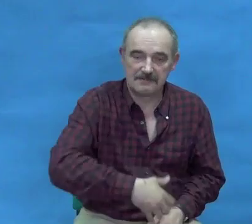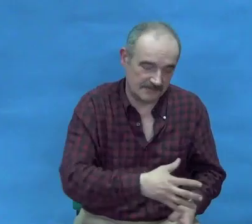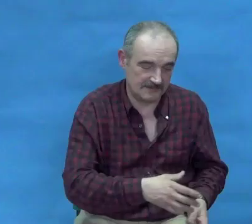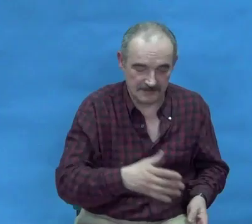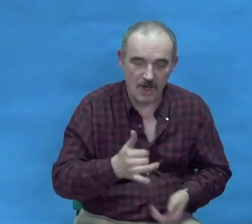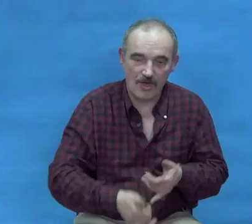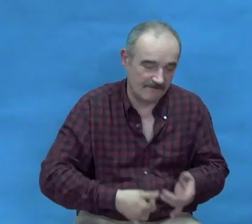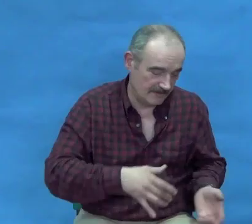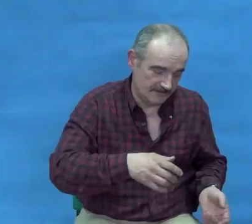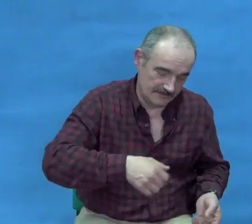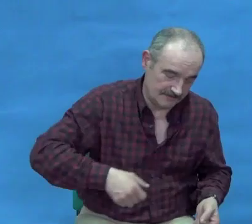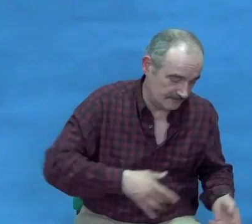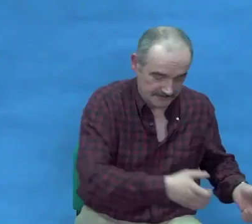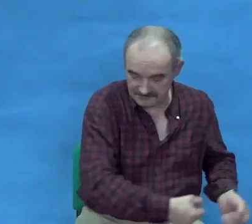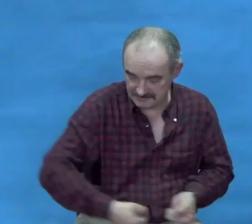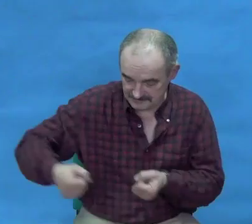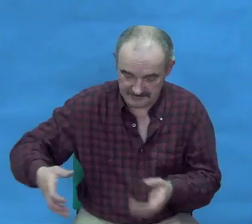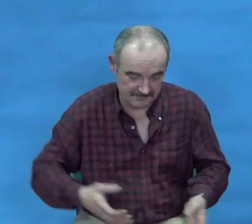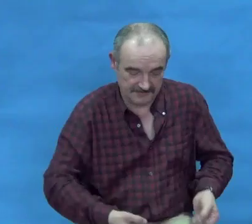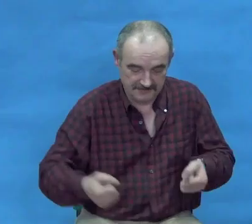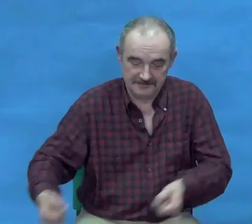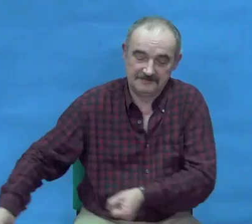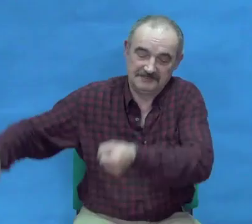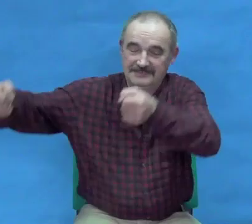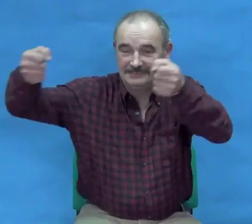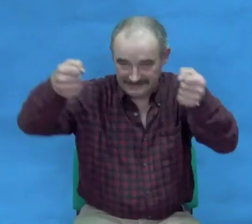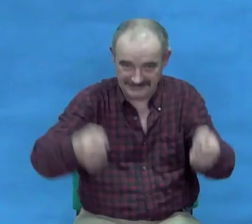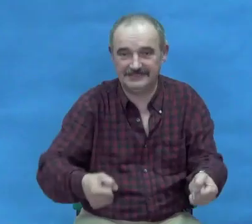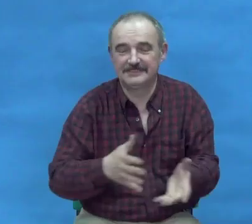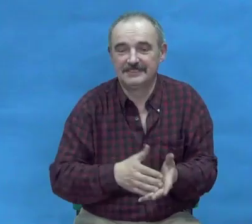Postawił rower i na nim kosz.